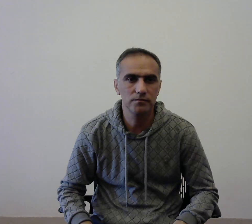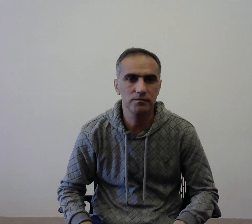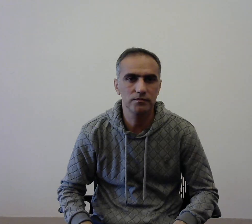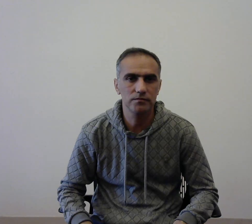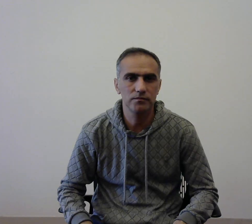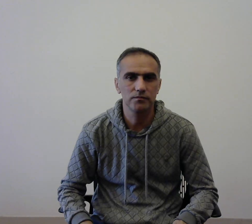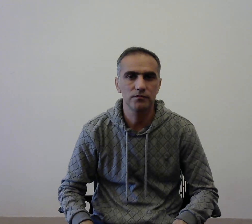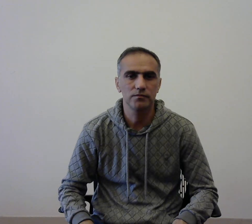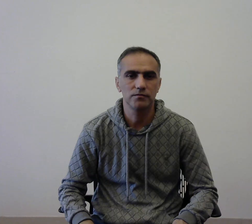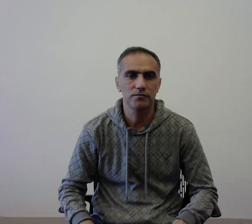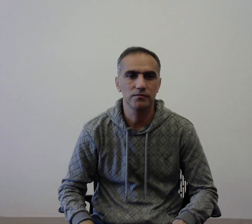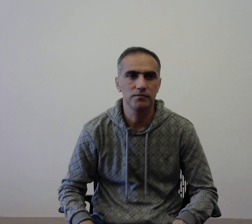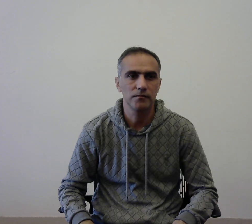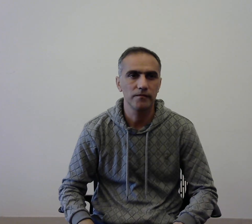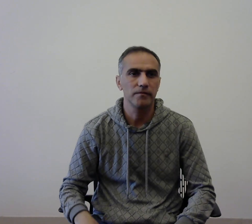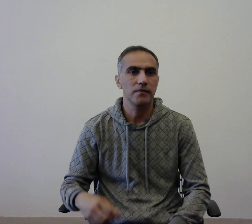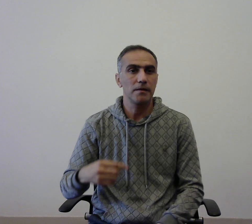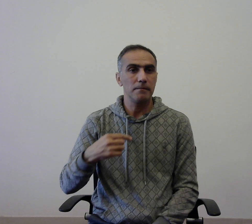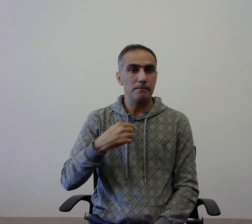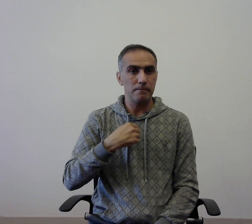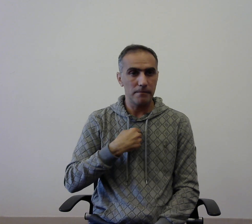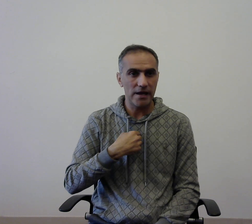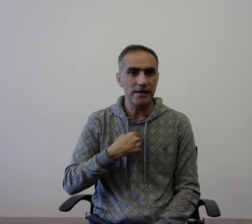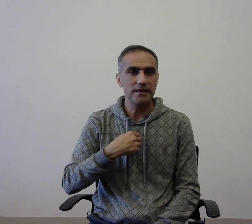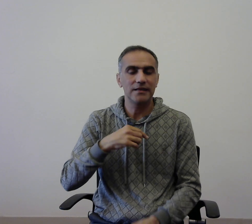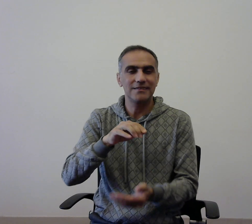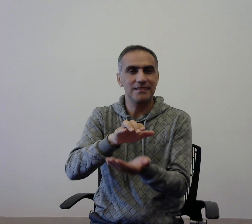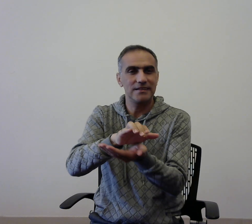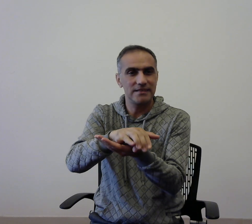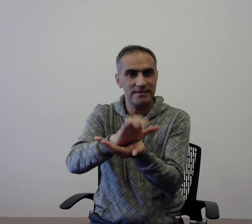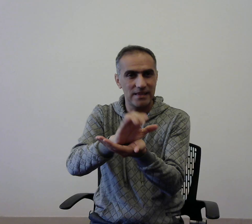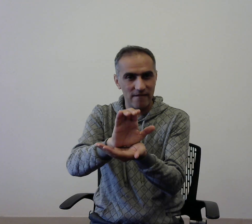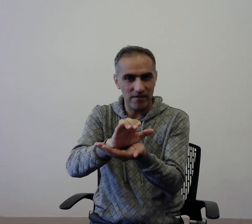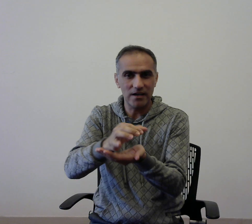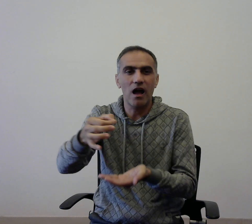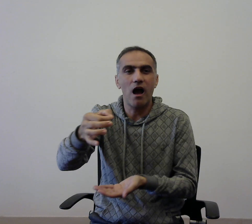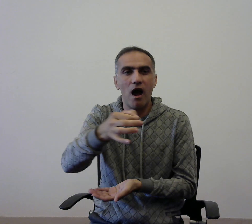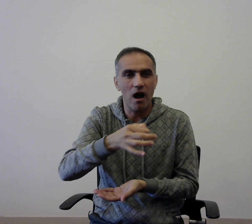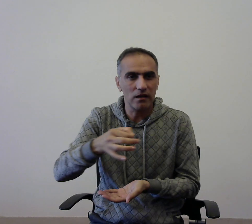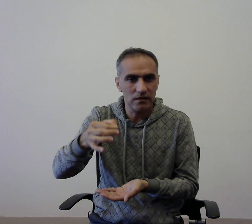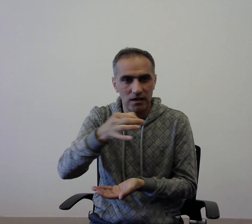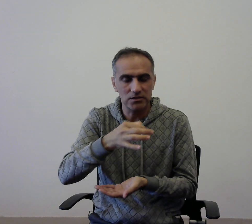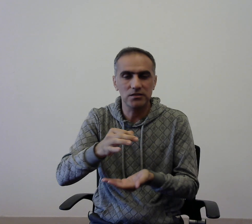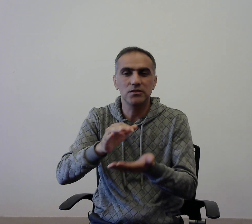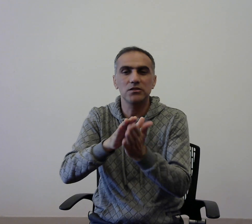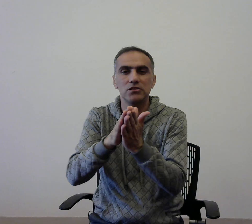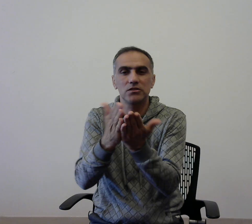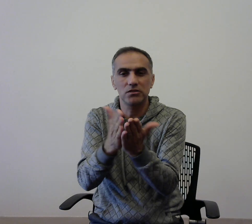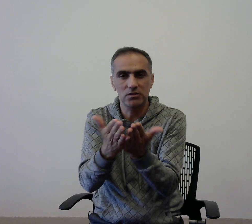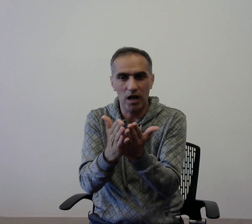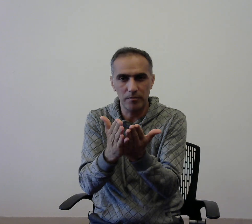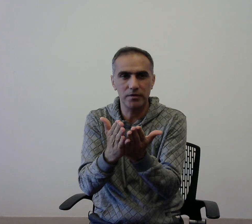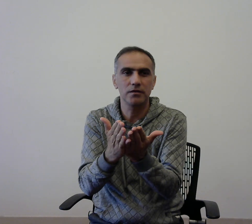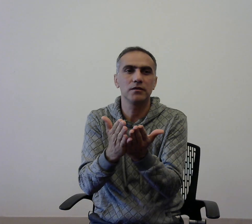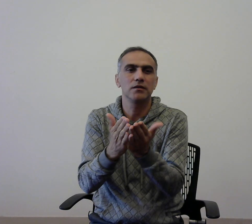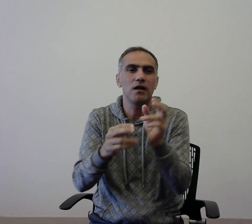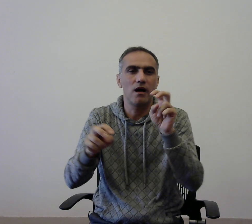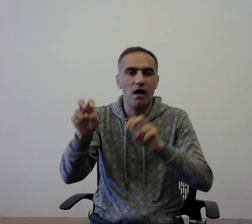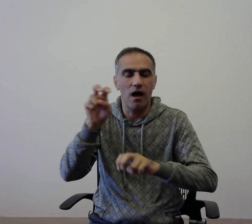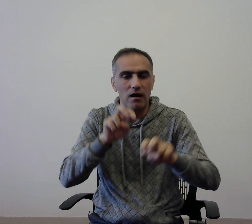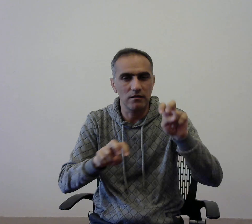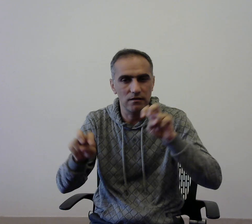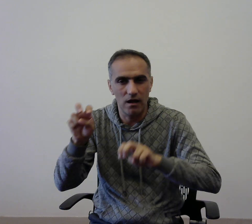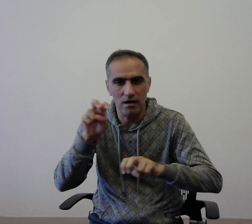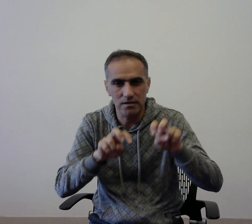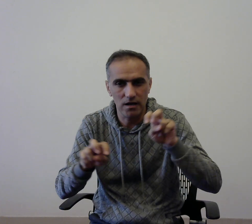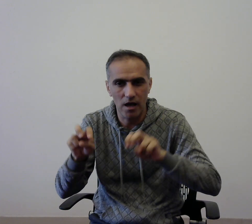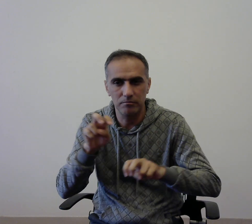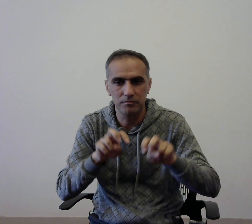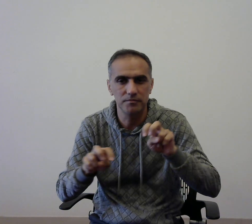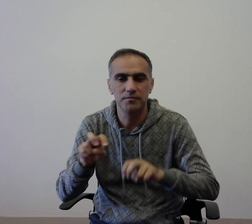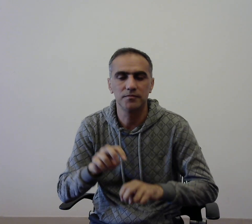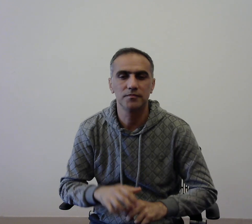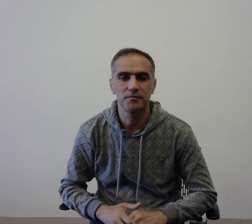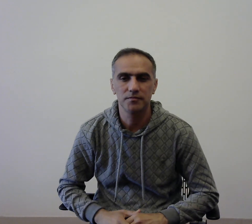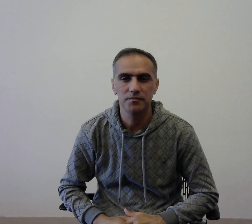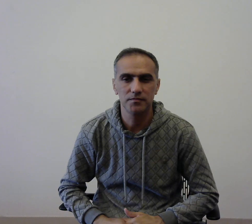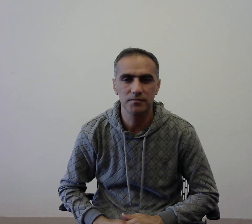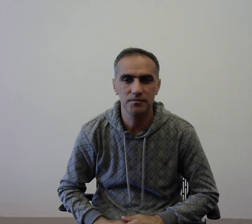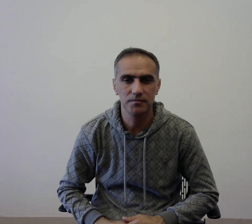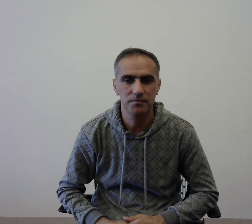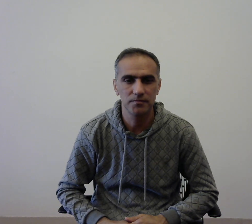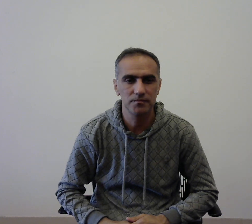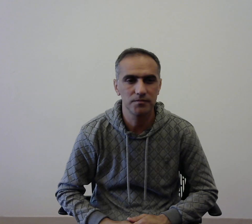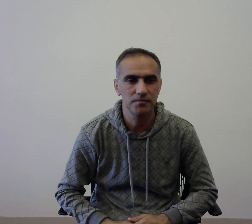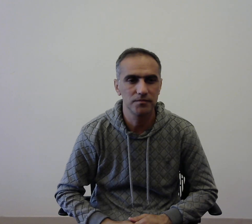Mən "Dəfinələr Adası" kitabını axtarıram